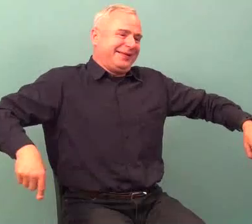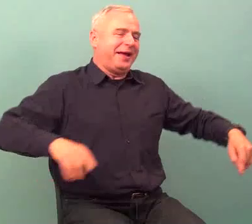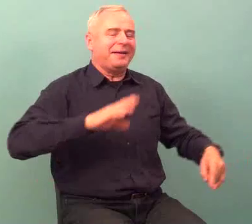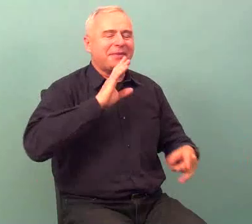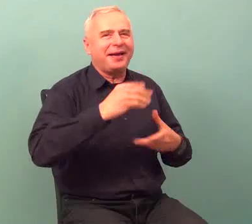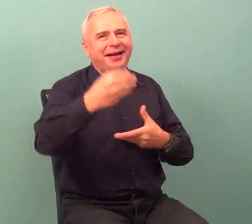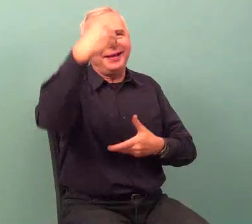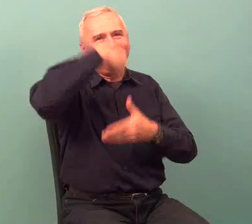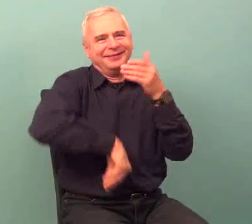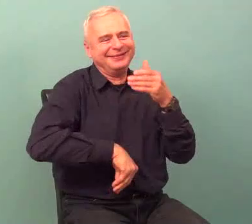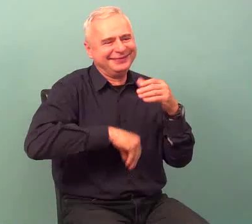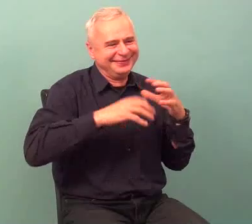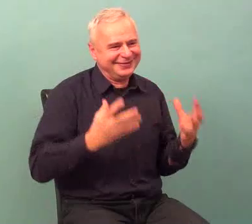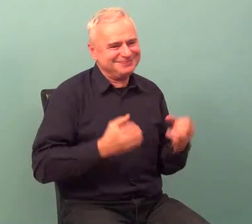Chyba kot połknął kulę i jest ciężki.